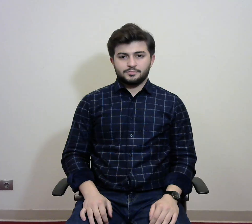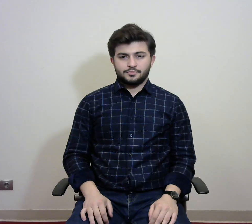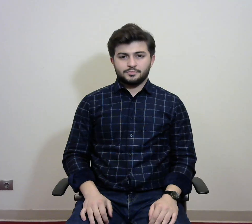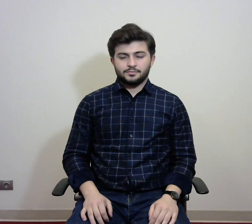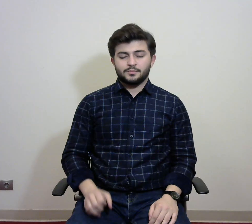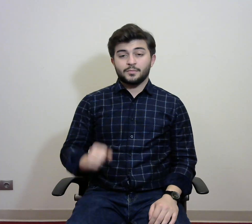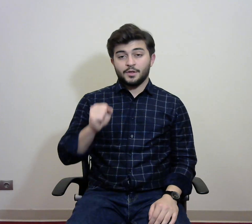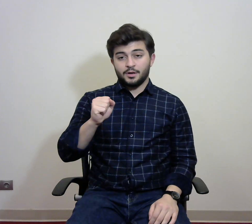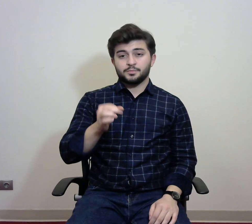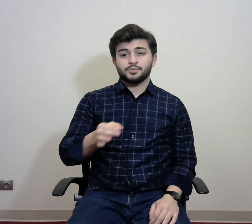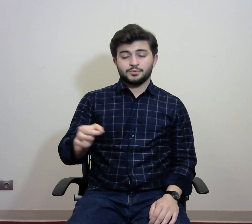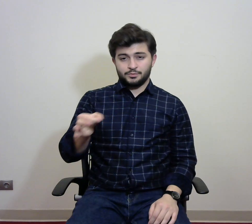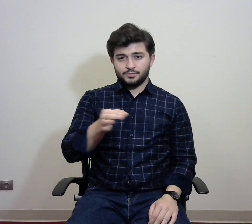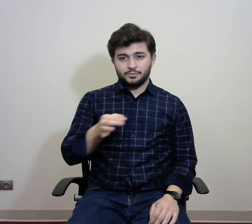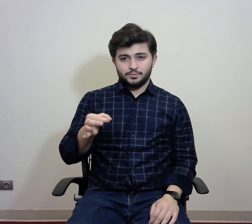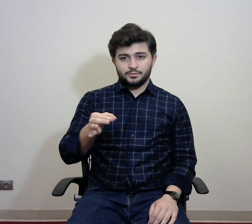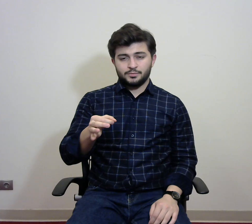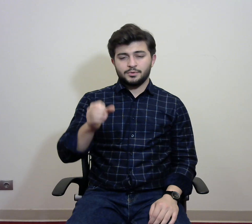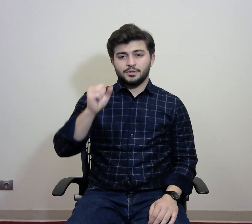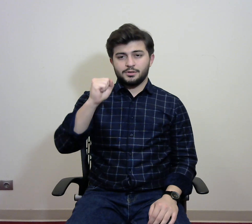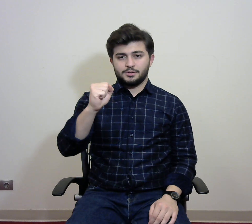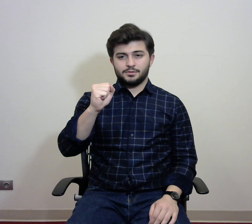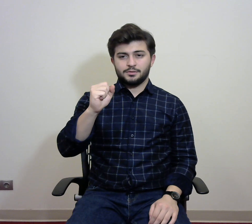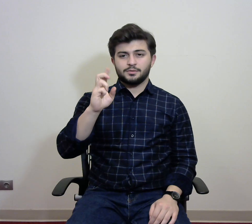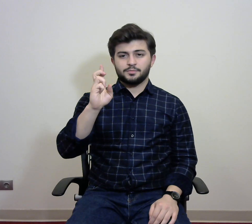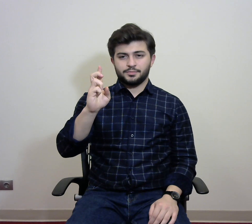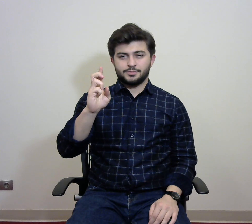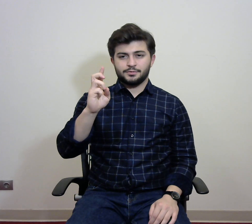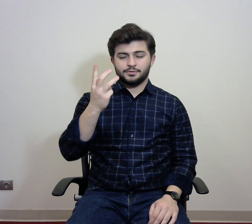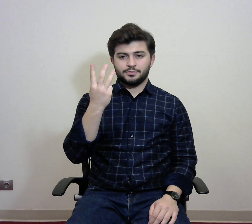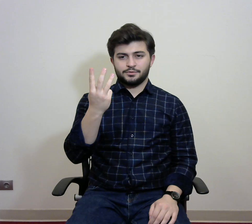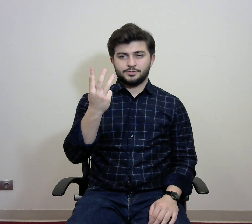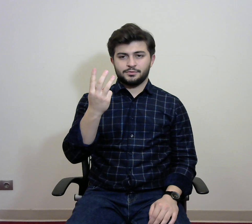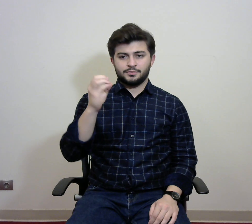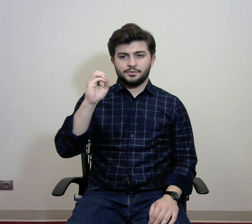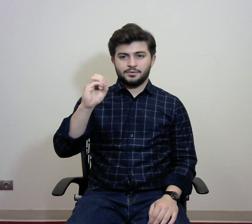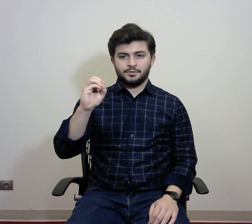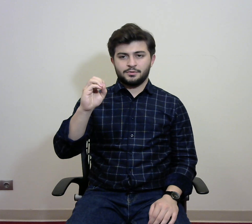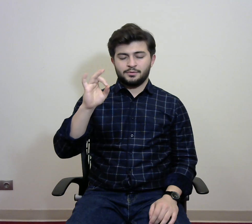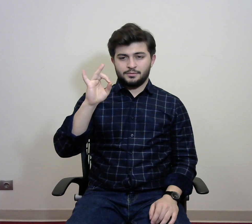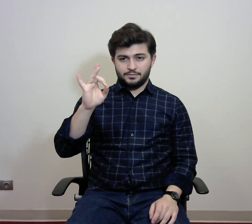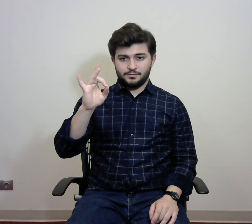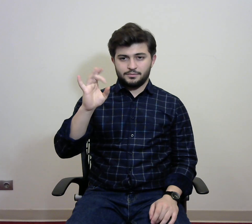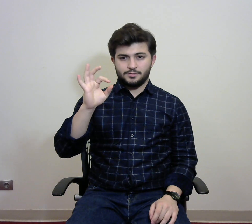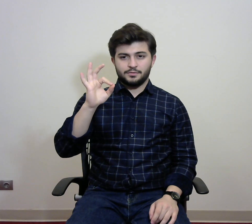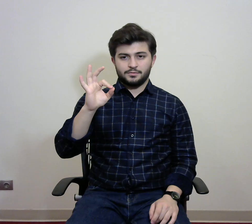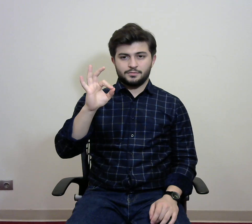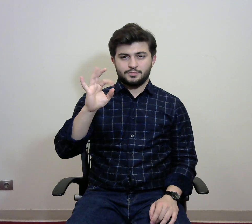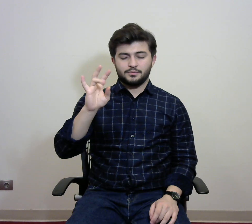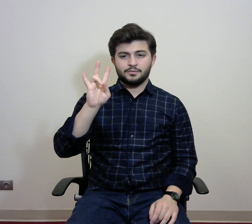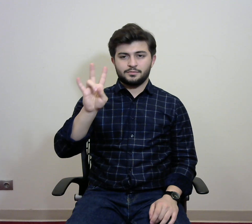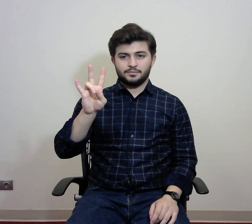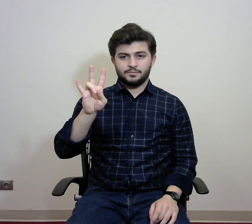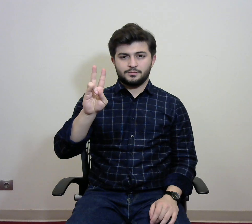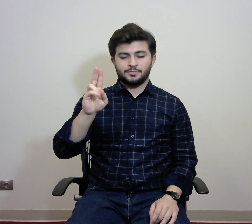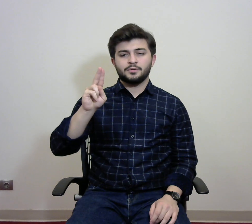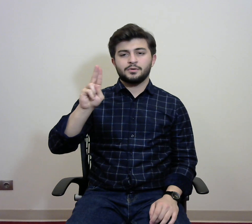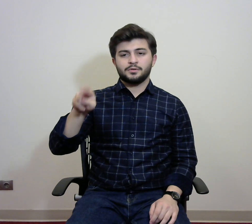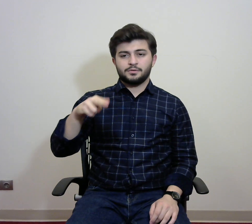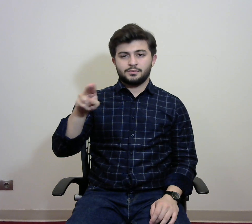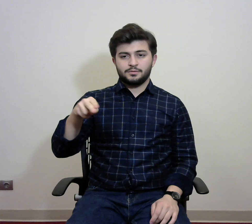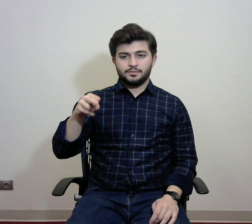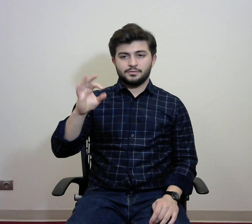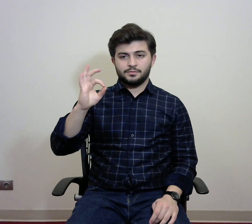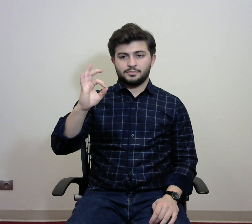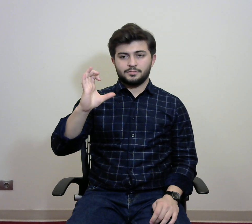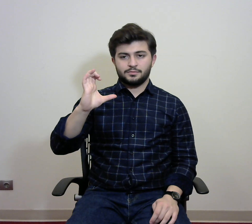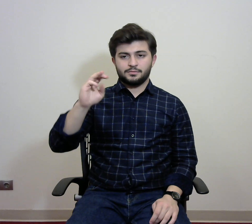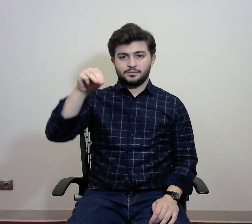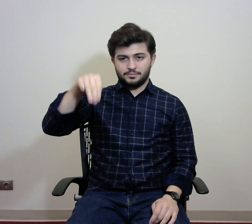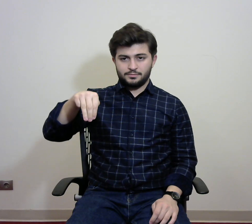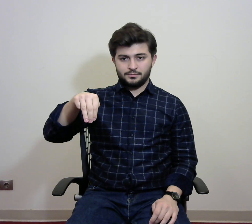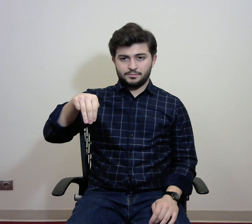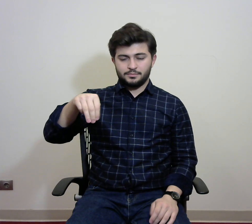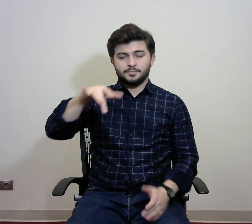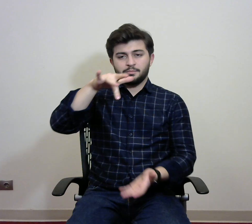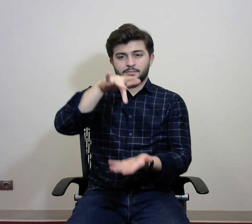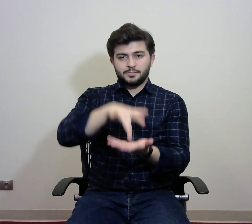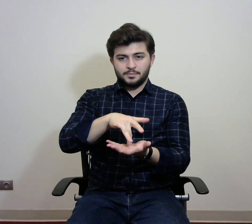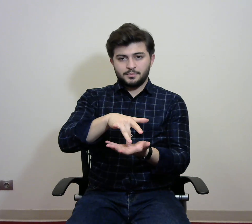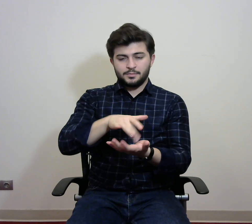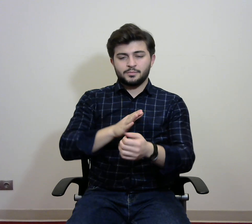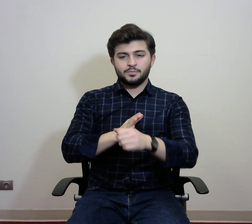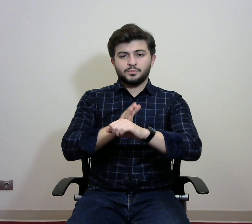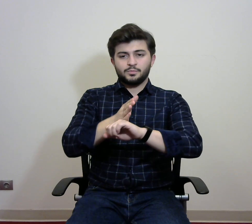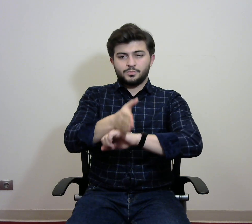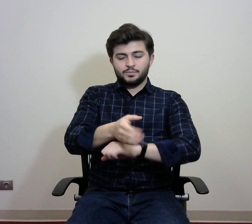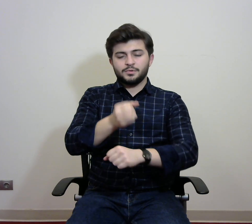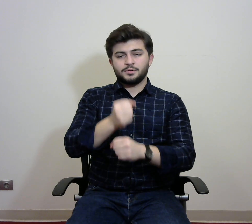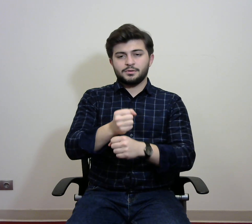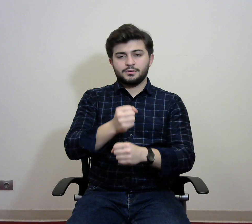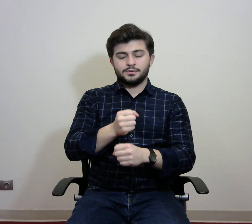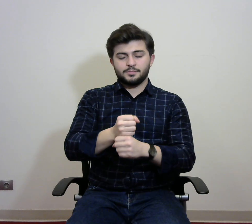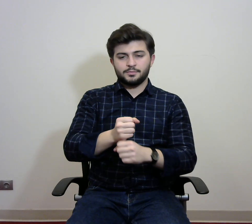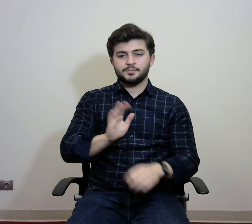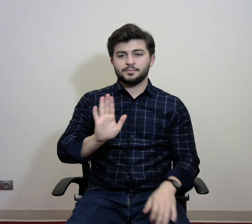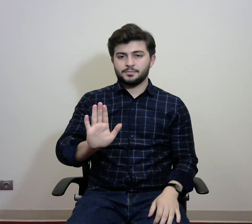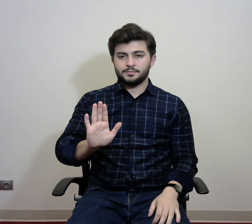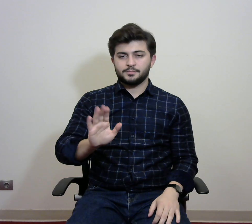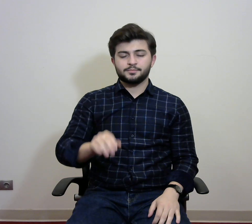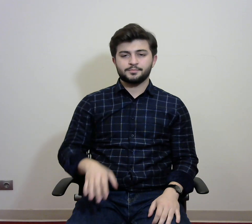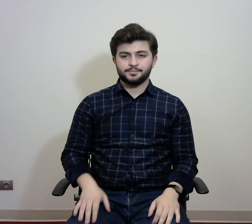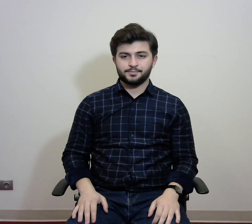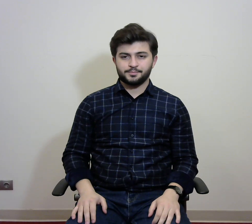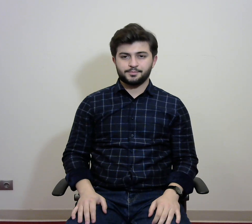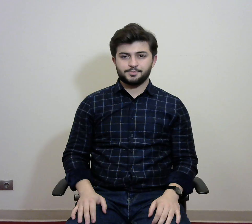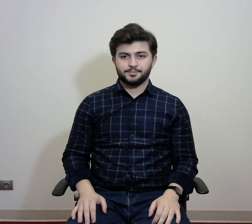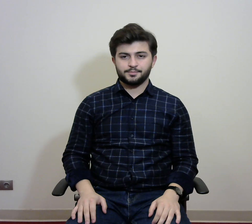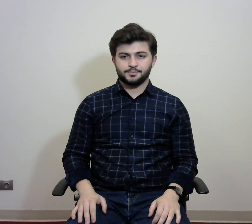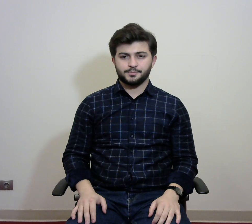Abşeron rayon sakinləri isə Abşeron DOST Mərkəzinə müraciət etməlidir